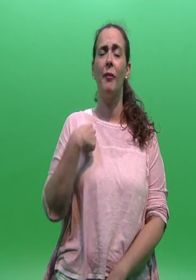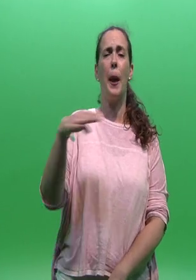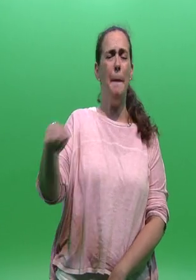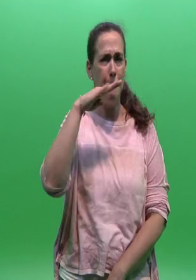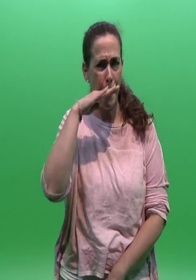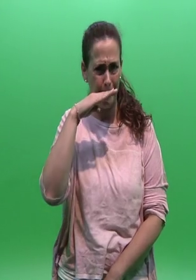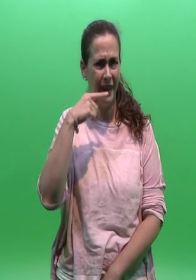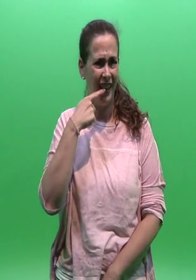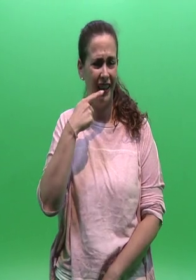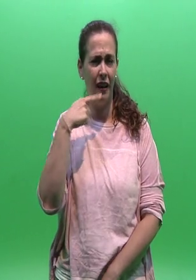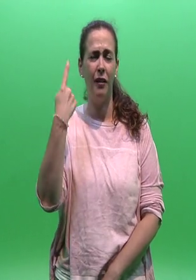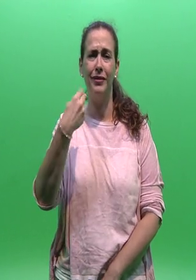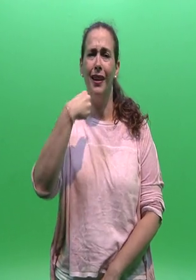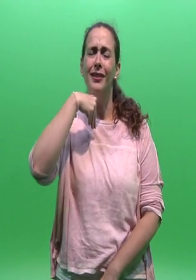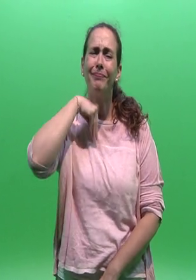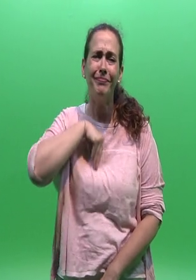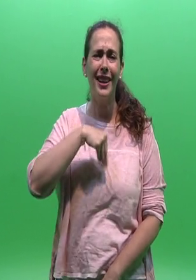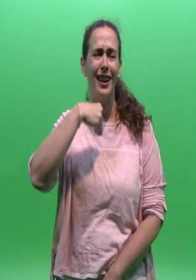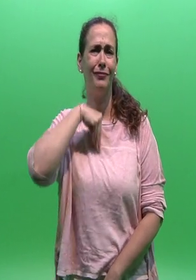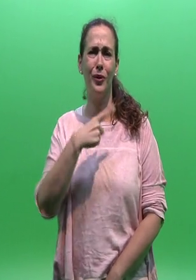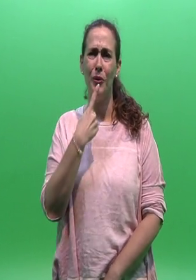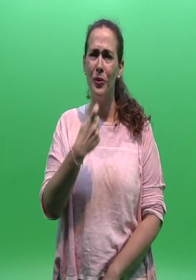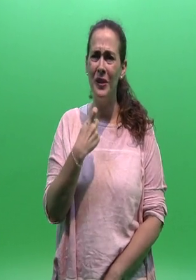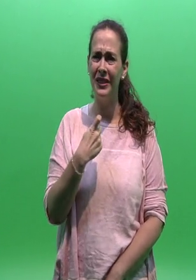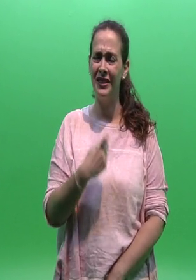Em vaig donar un cop a la boca, a les dents, i em costa empassar.